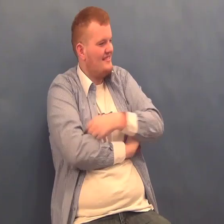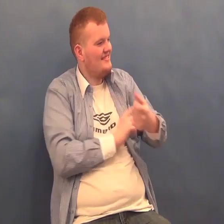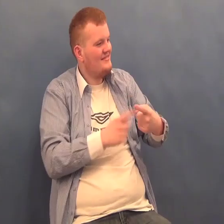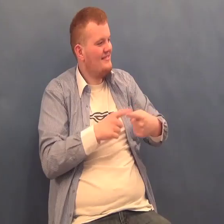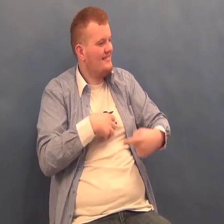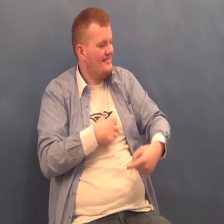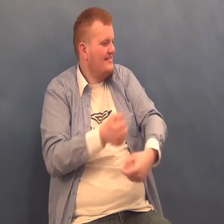To kawał, jest śmieszny.